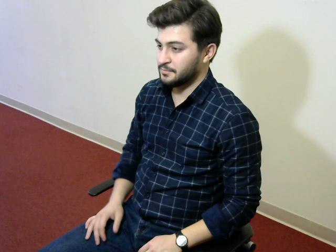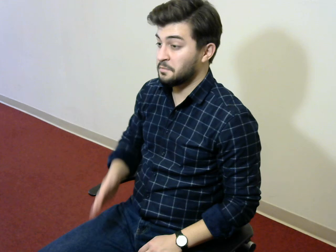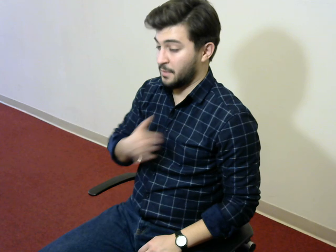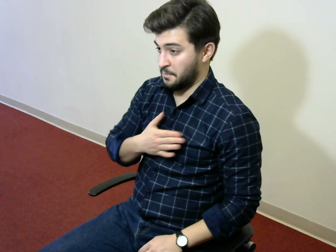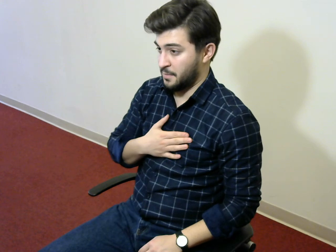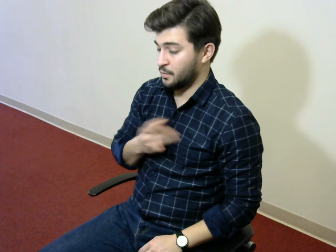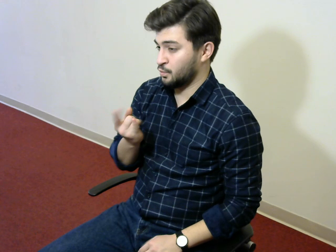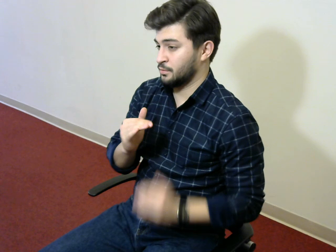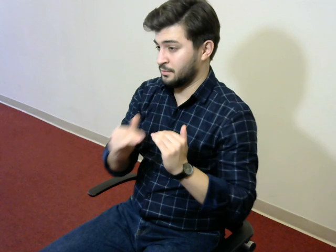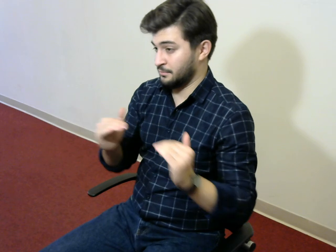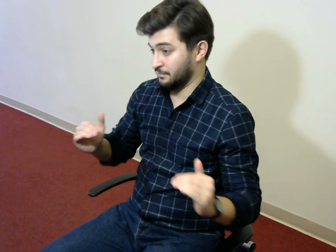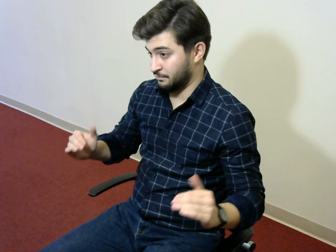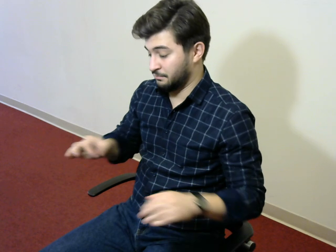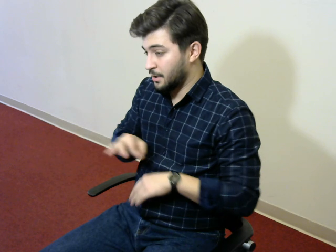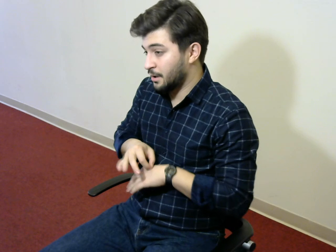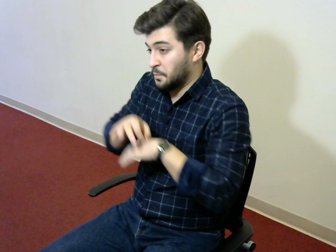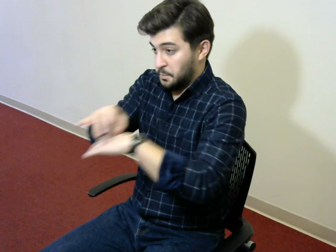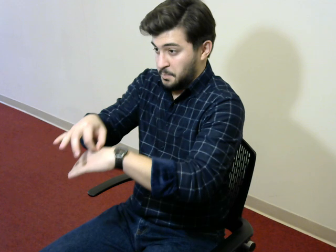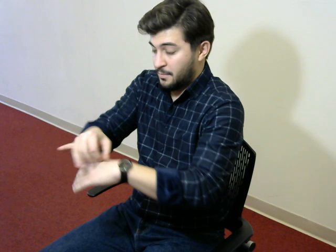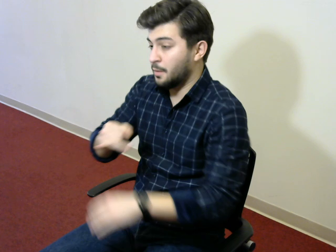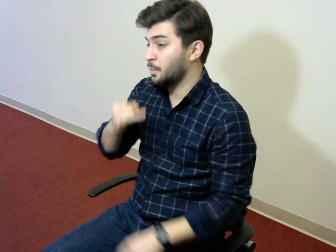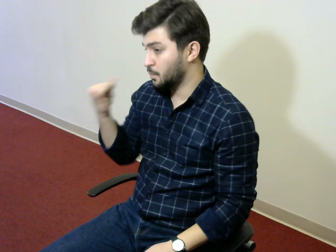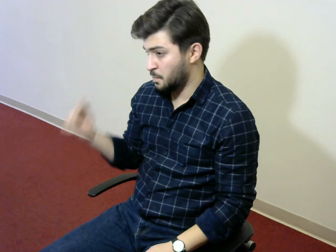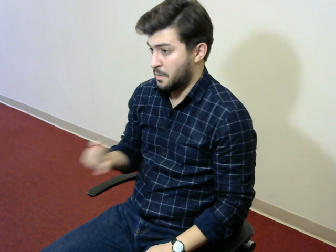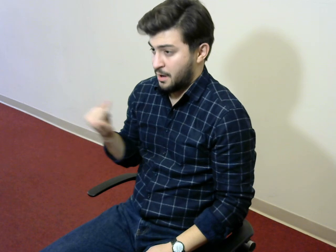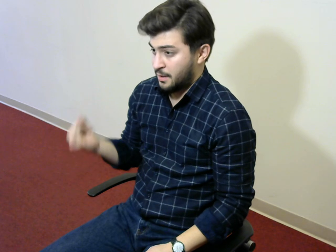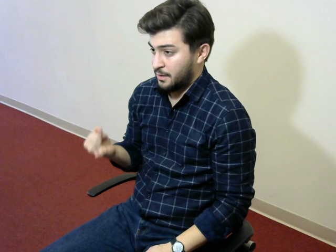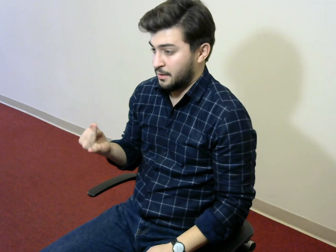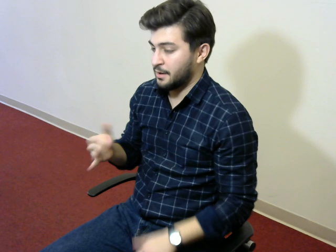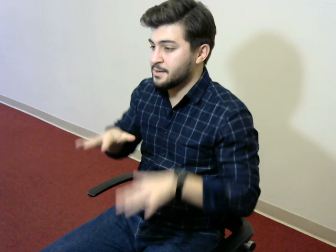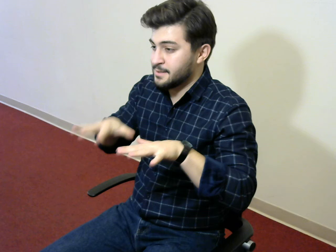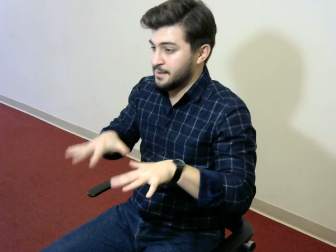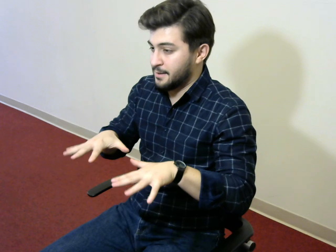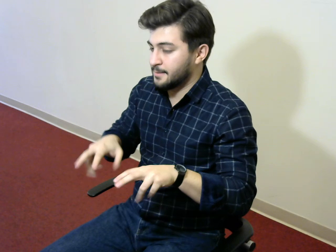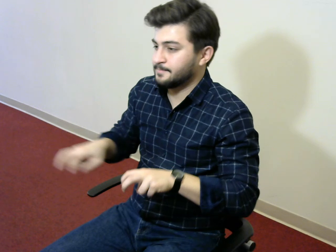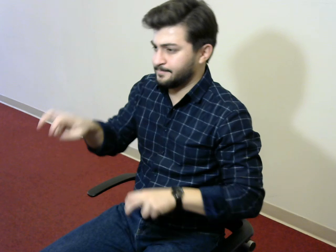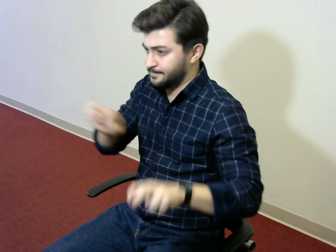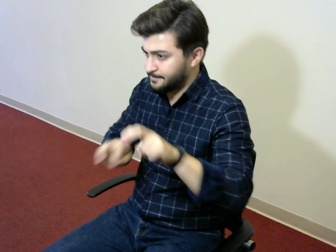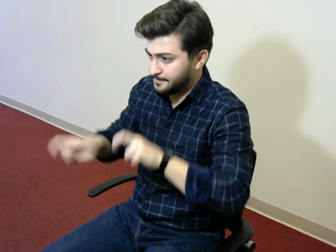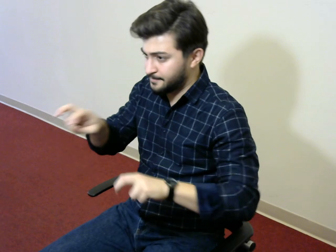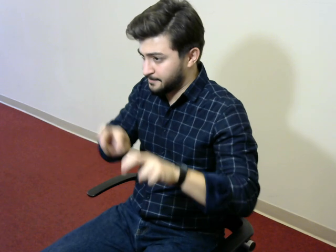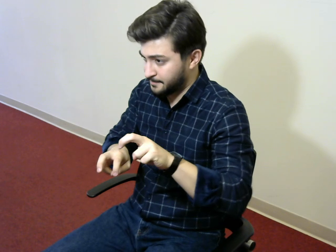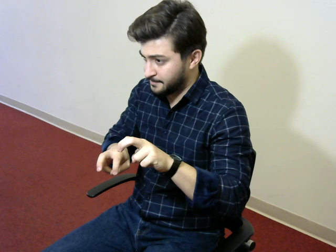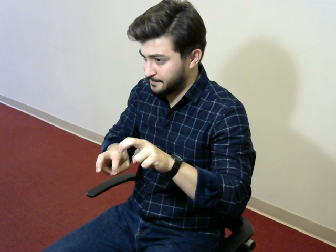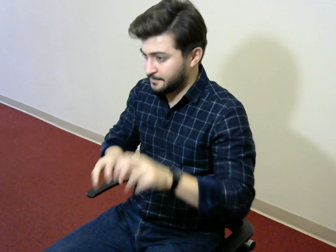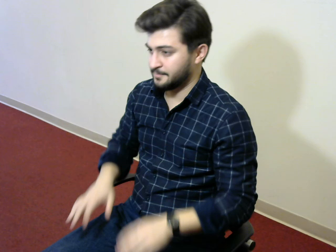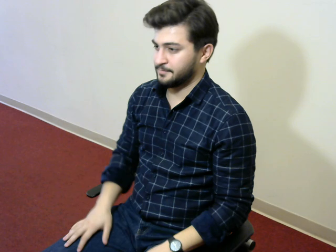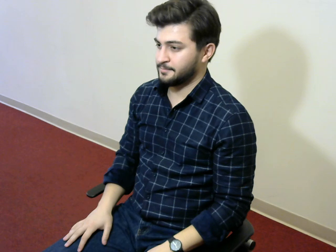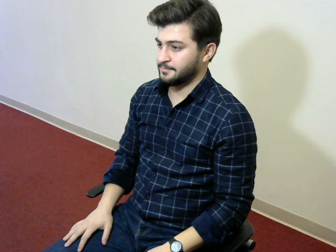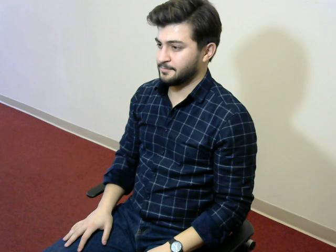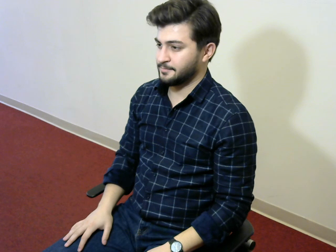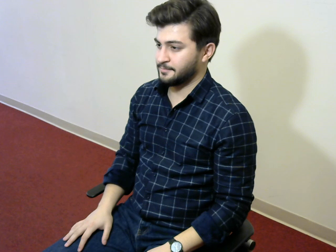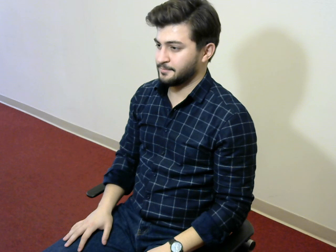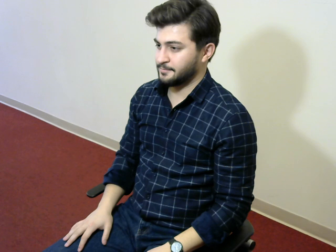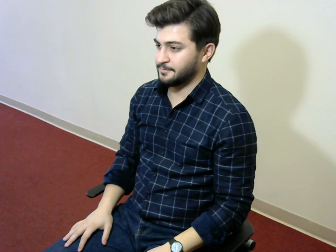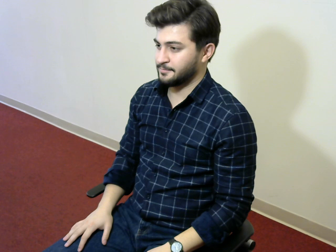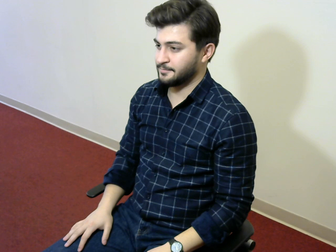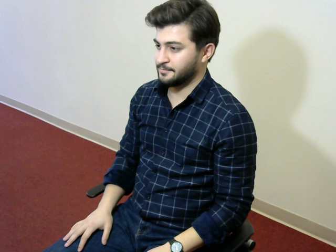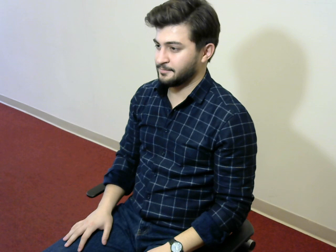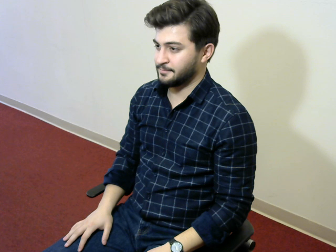Mən uşaqlarımı aparmağa maraqlı yer axtarıram